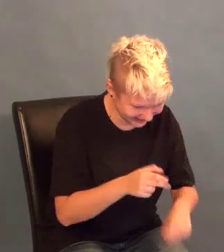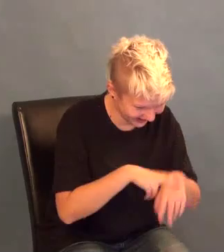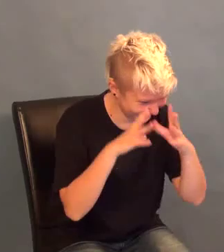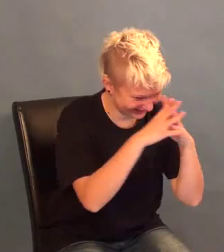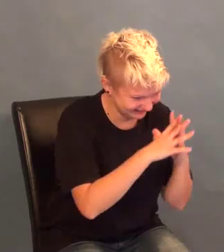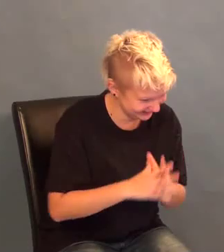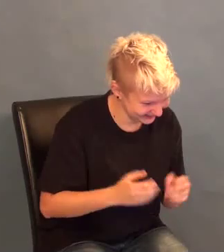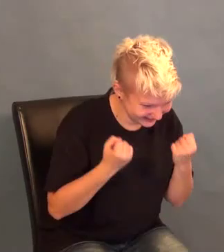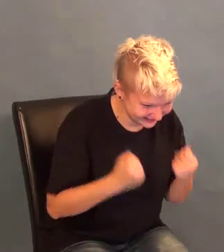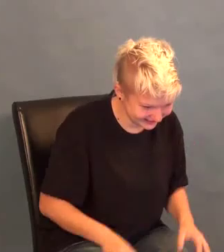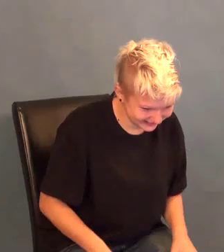Wszędzie godzina dziesiąta, ciężko...